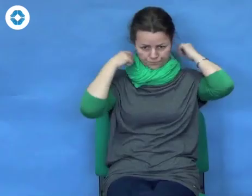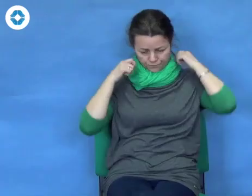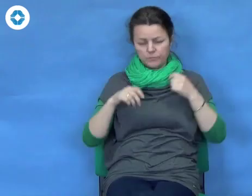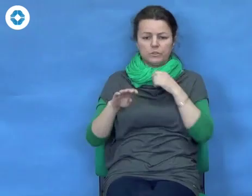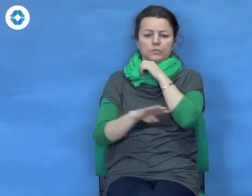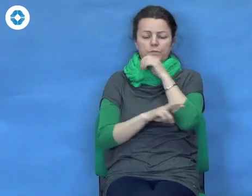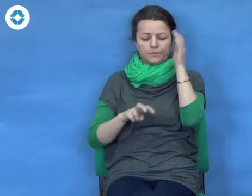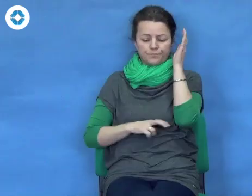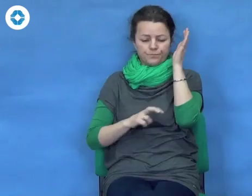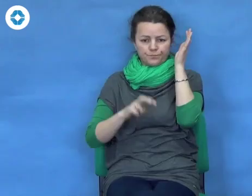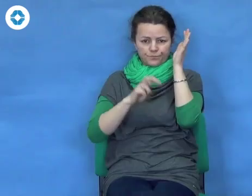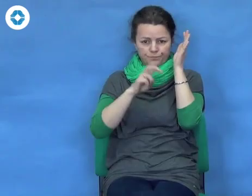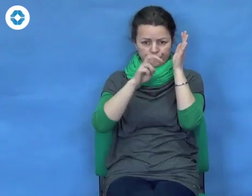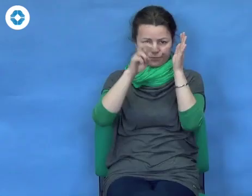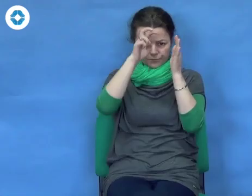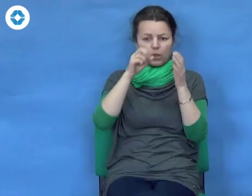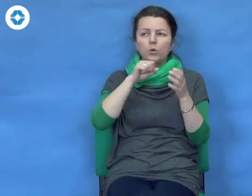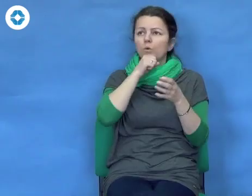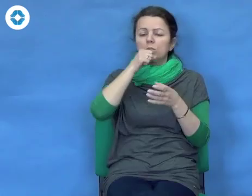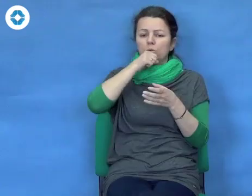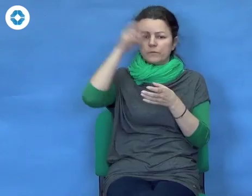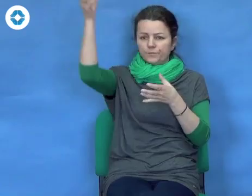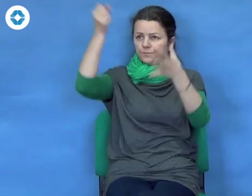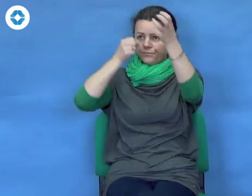...wspiął się na drzewo, żeby zerwać gruszki.